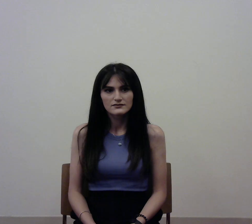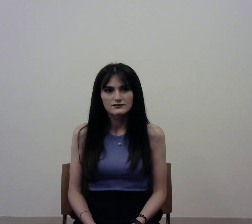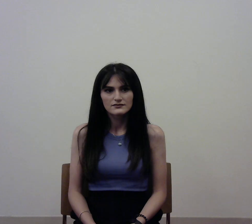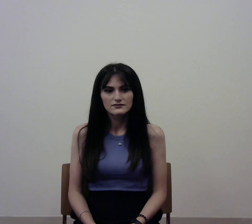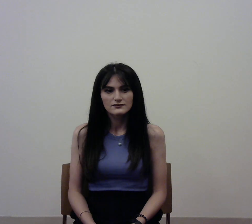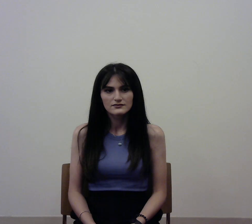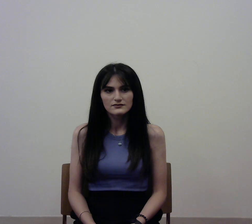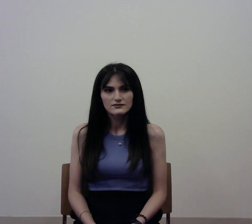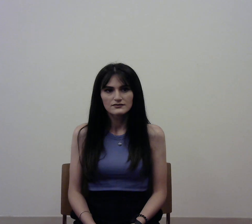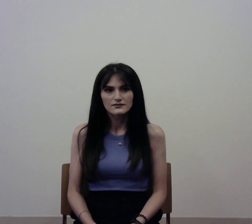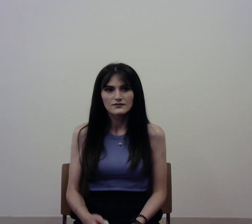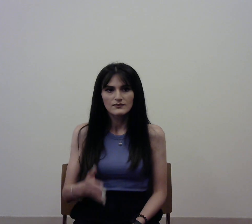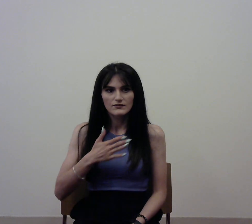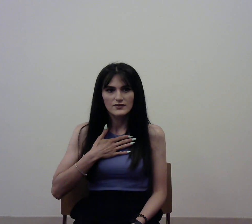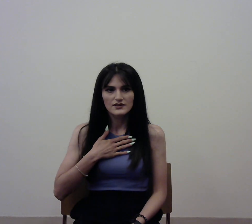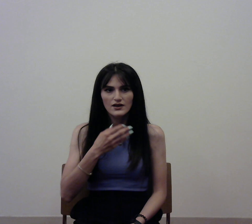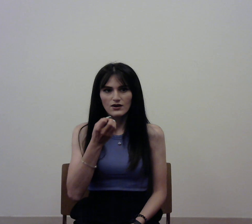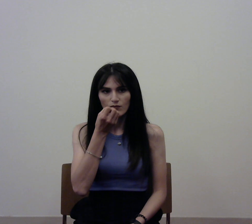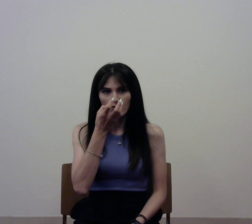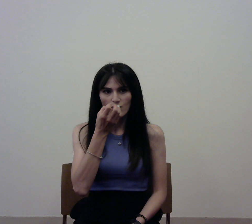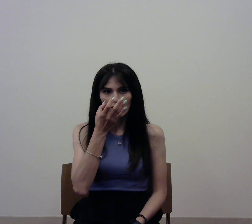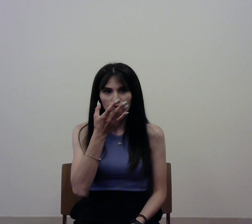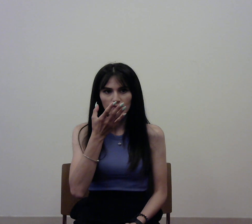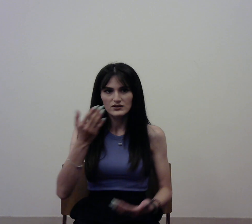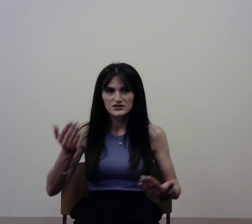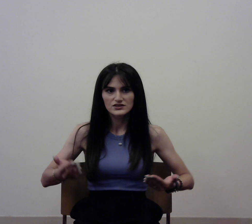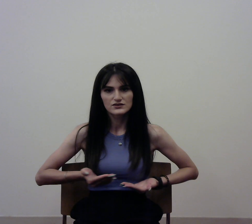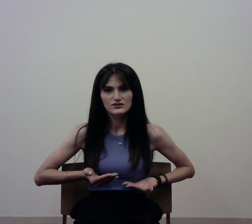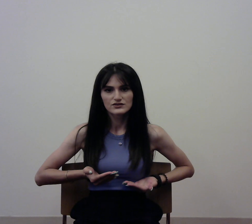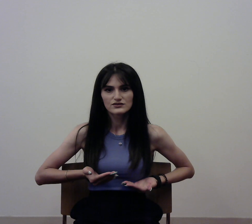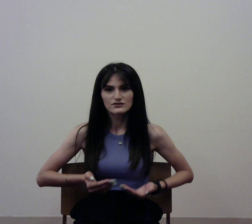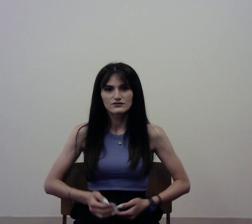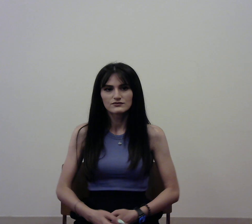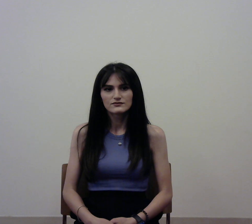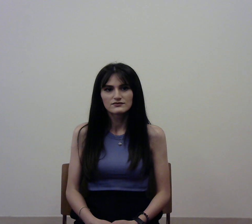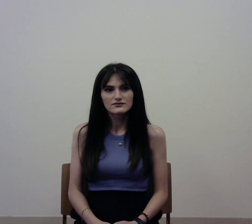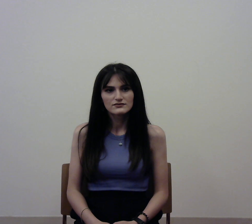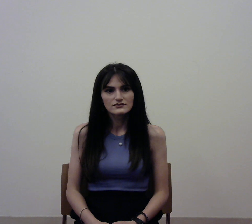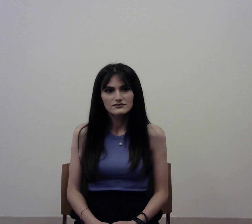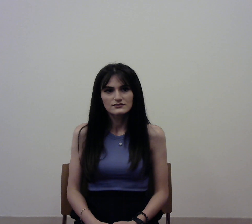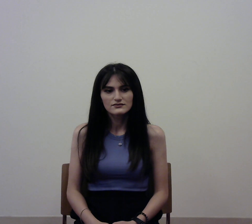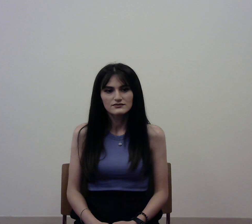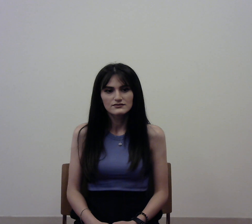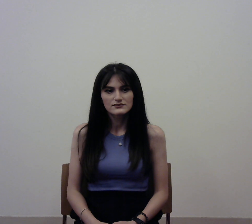Mən Bakıda yaşayıram